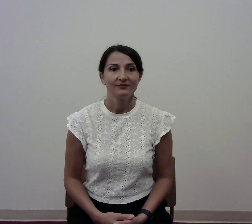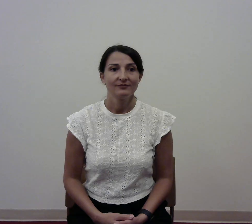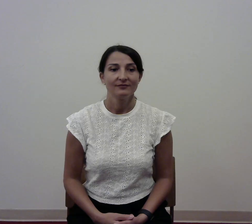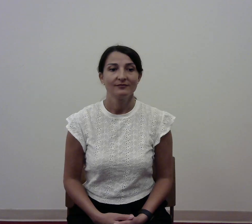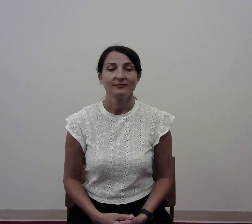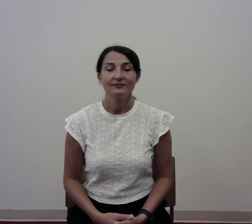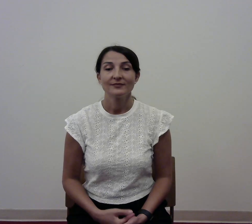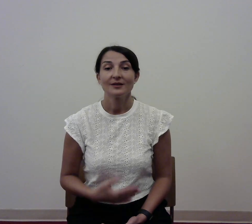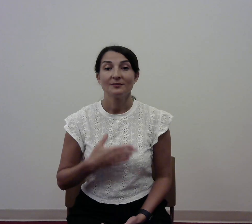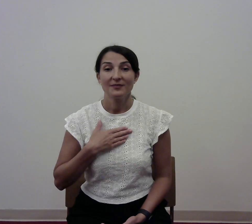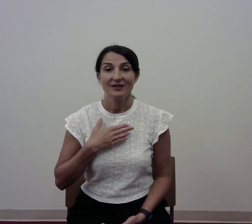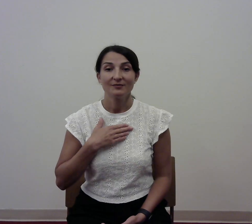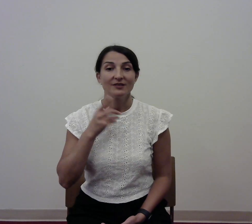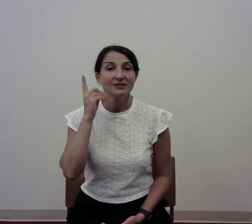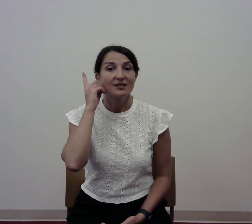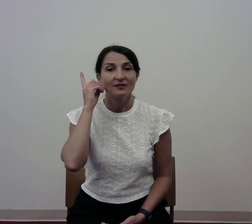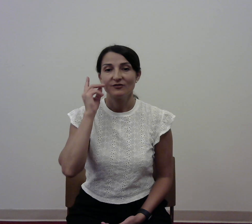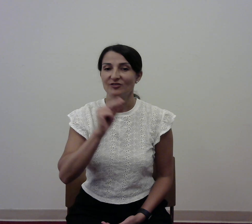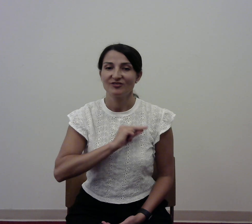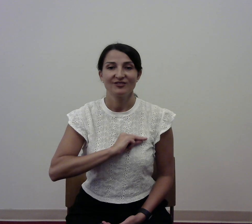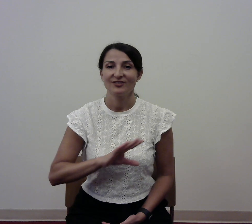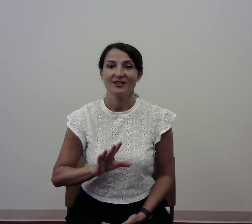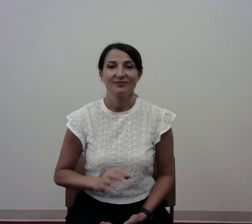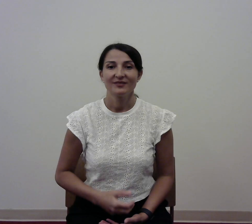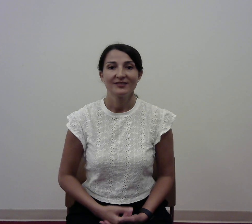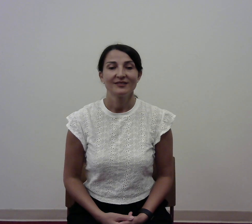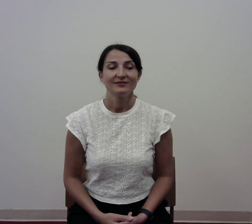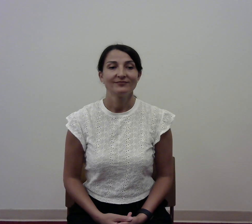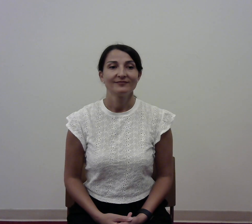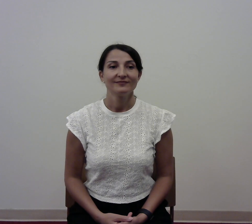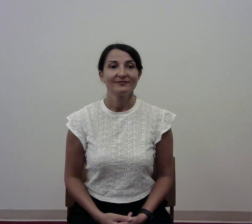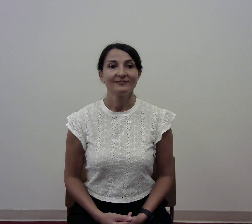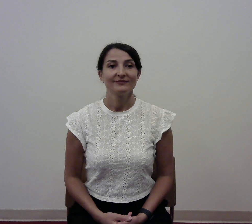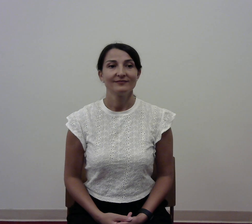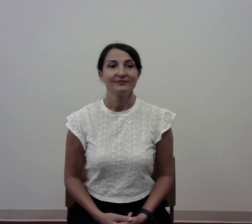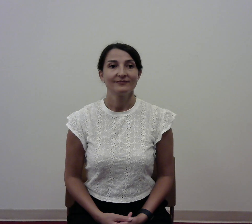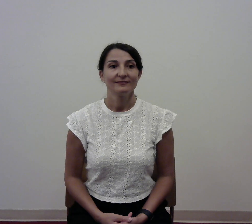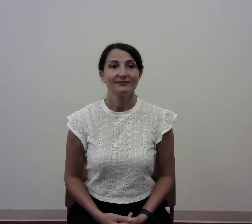Mənim telefonum özümdə deyil